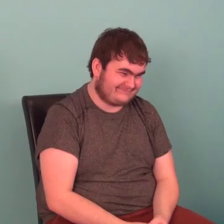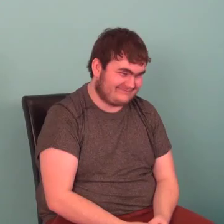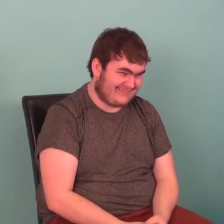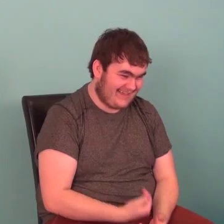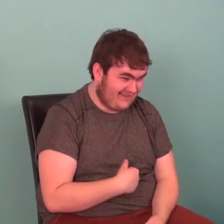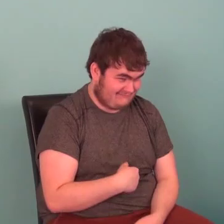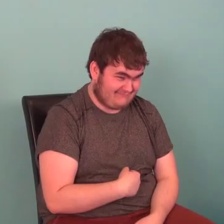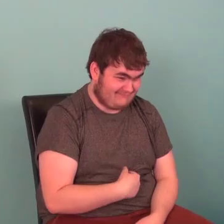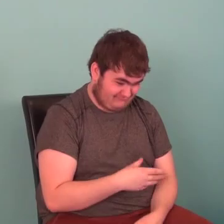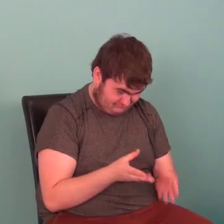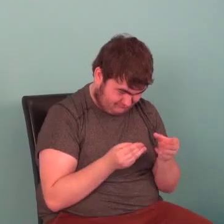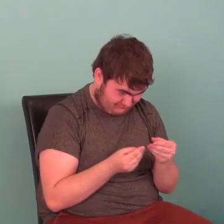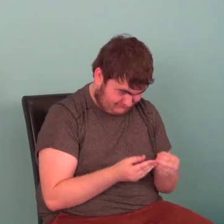Ja się uczę.